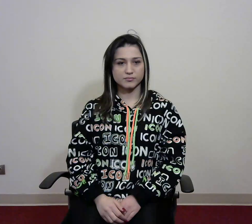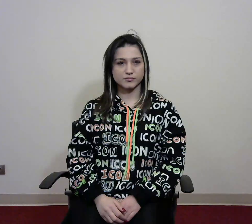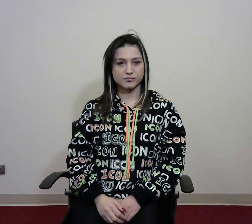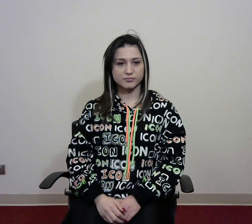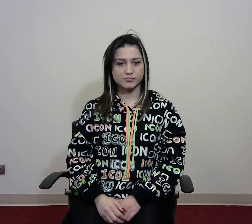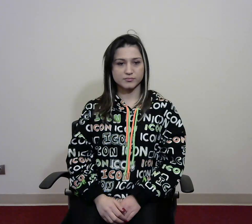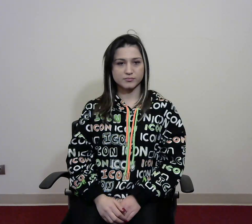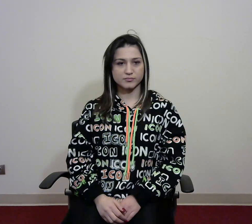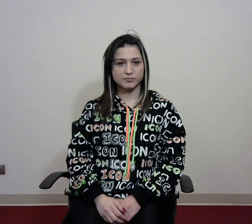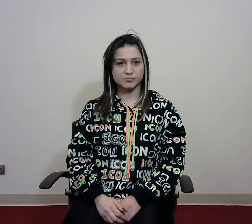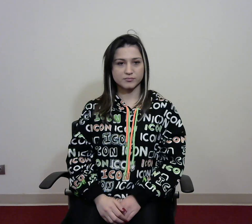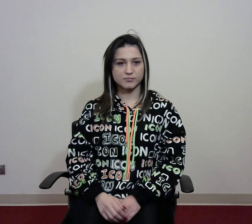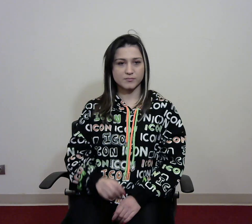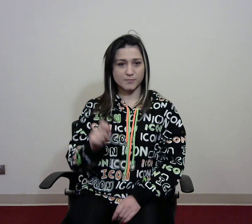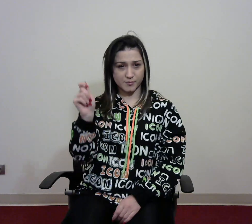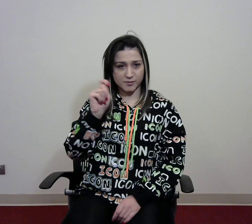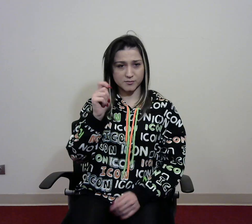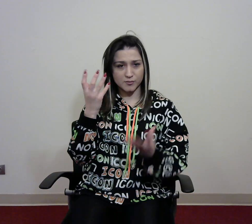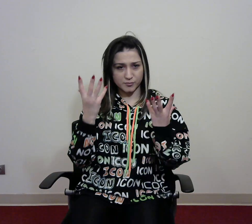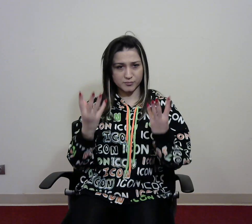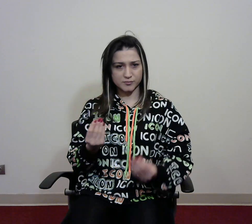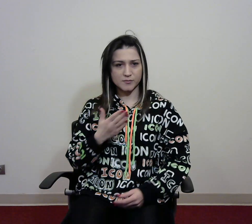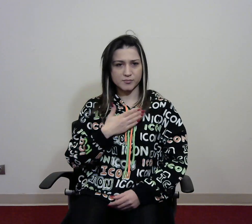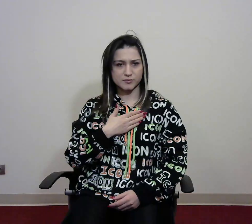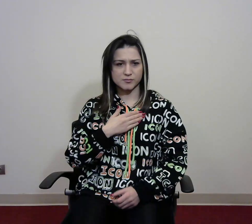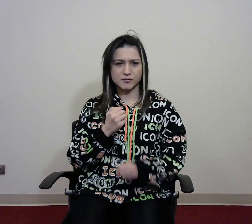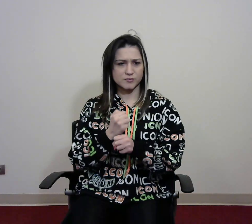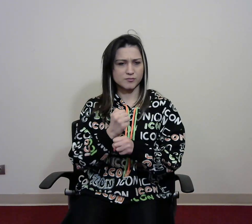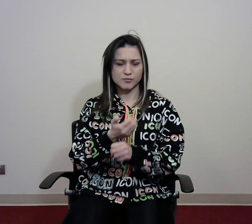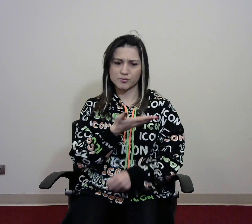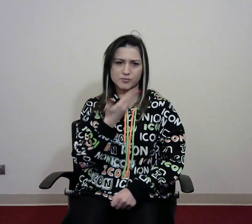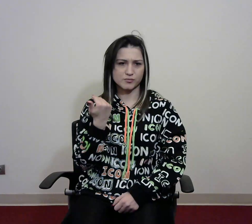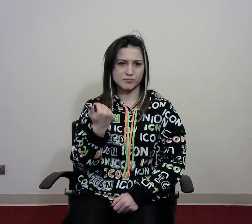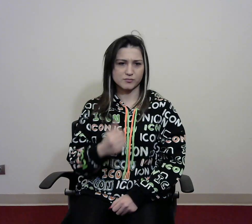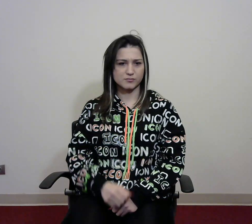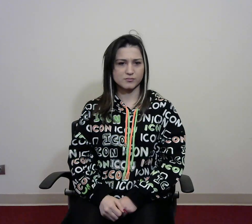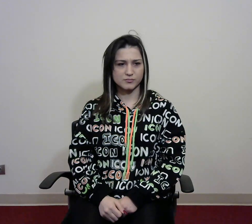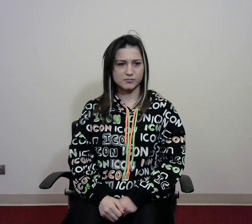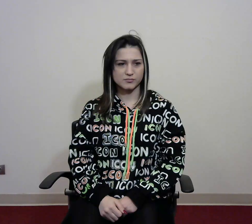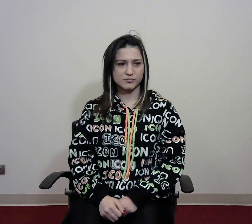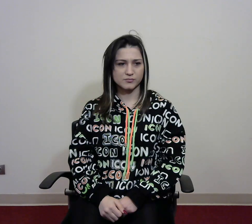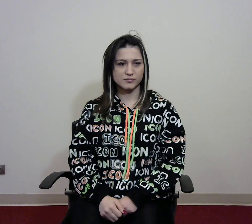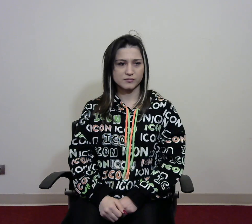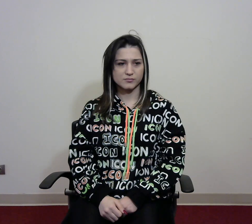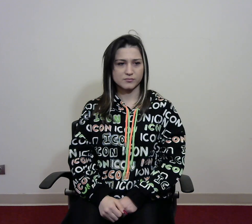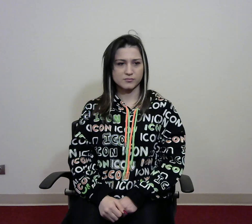Bazar günü mənim işim yoxdur